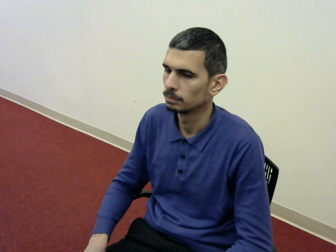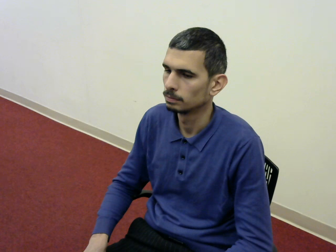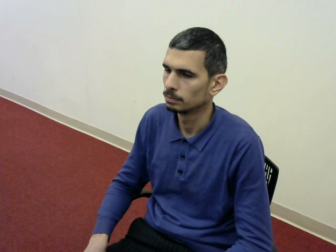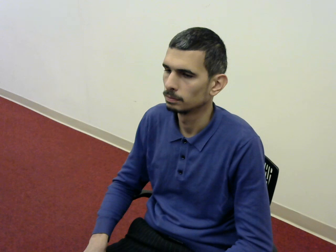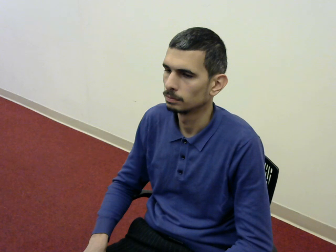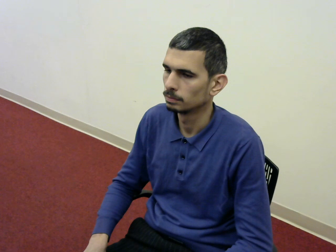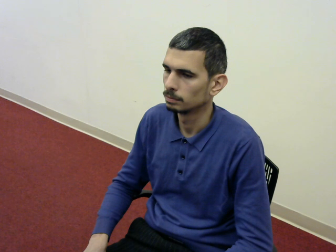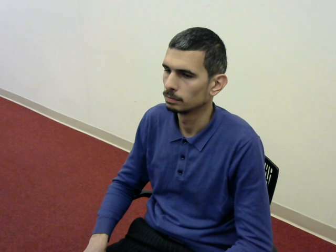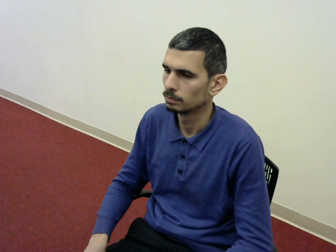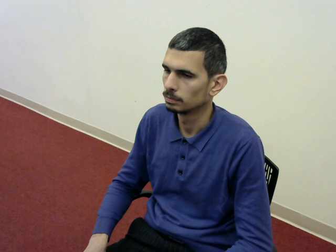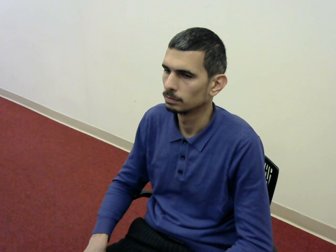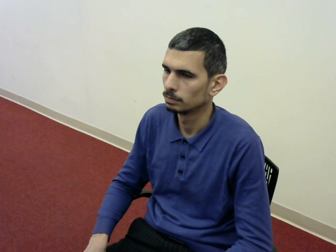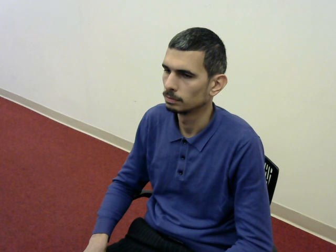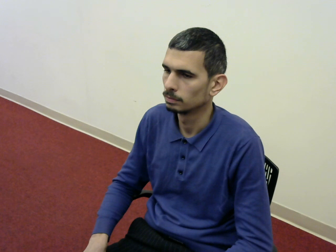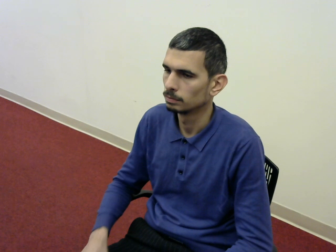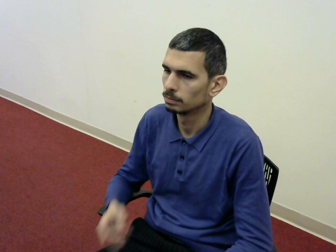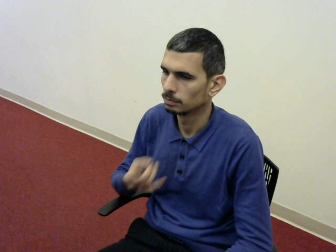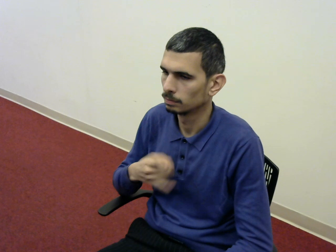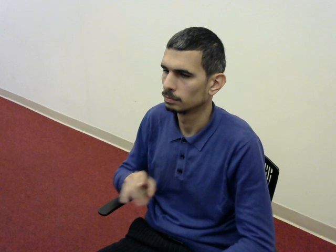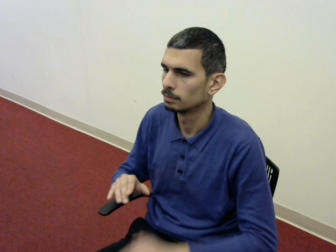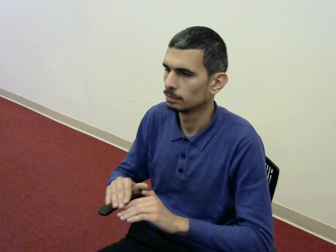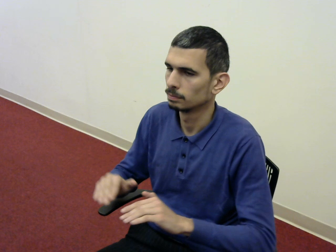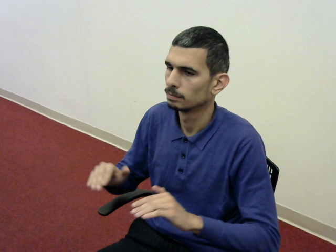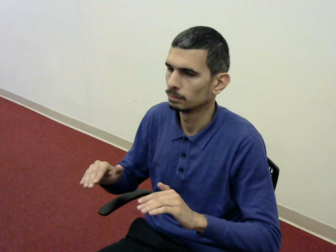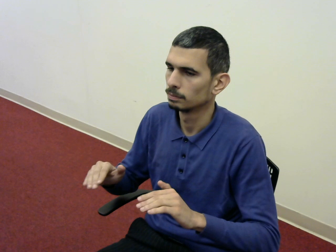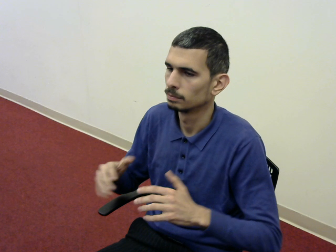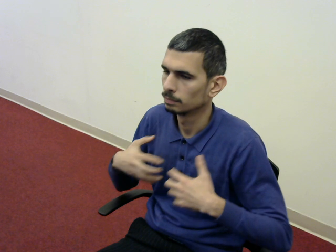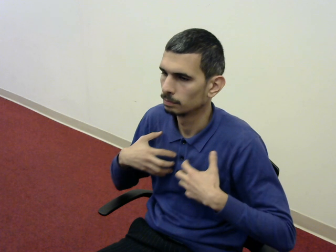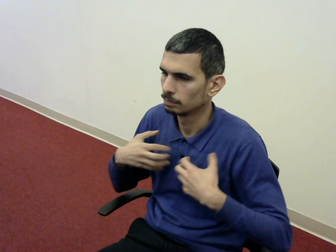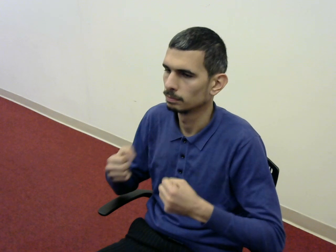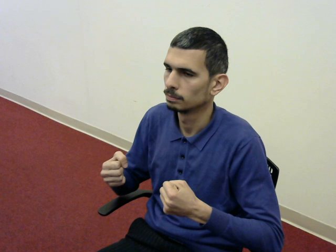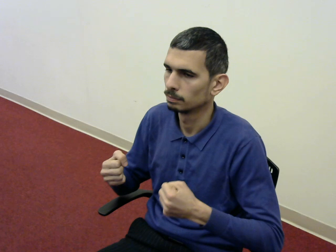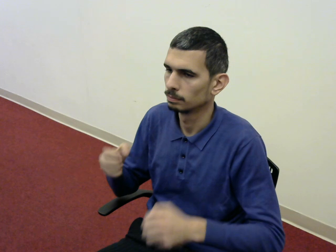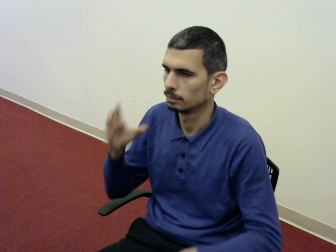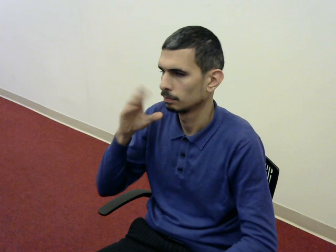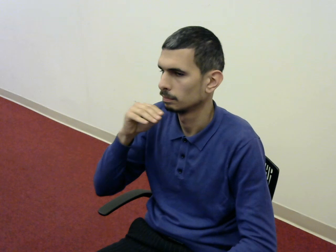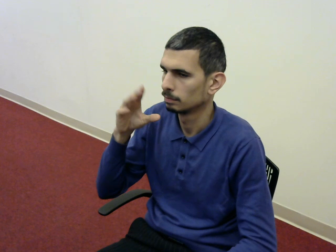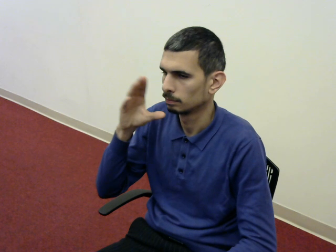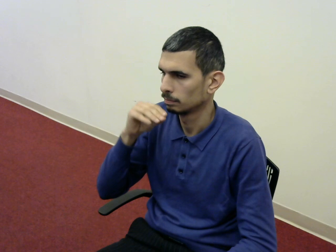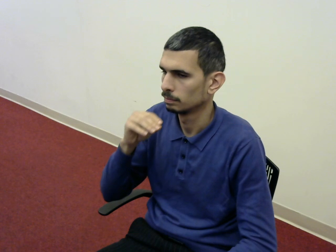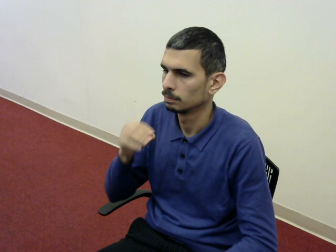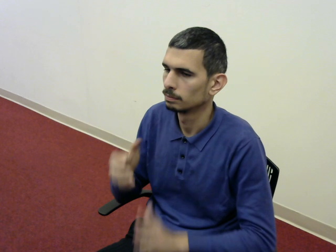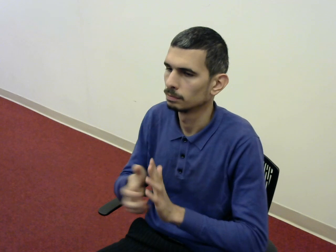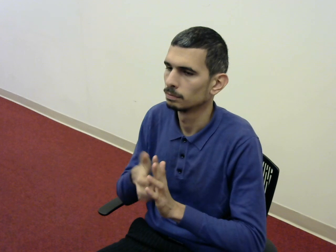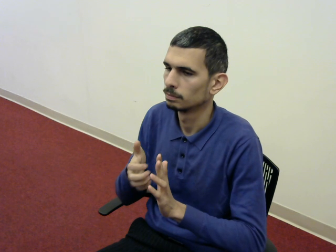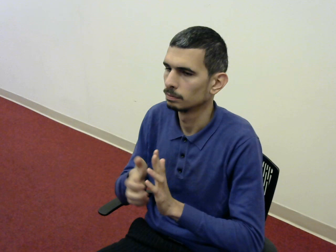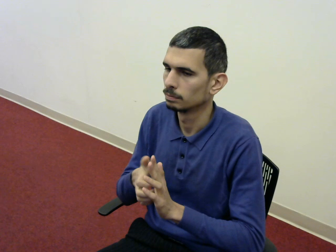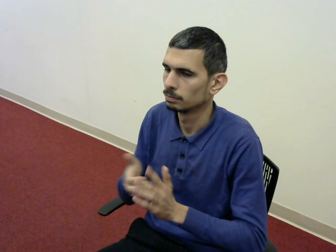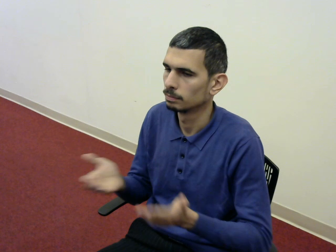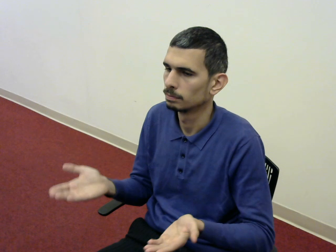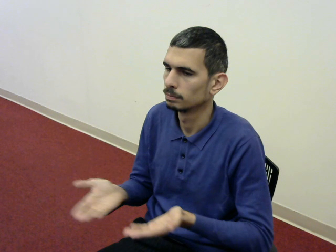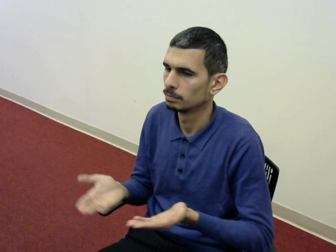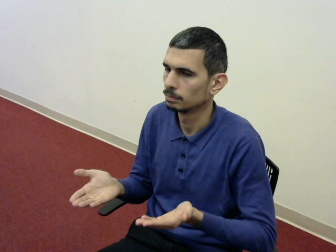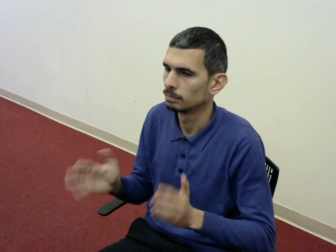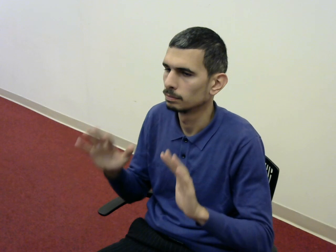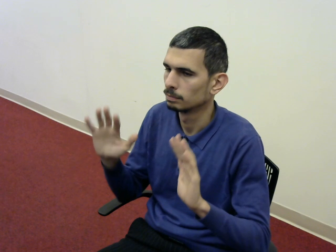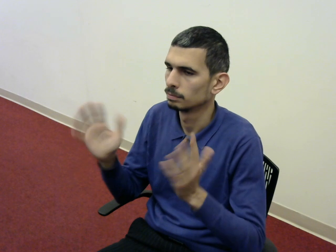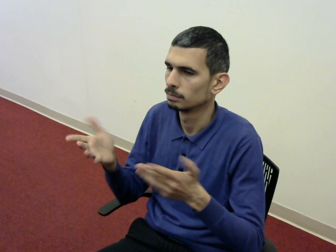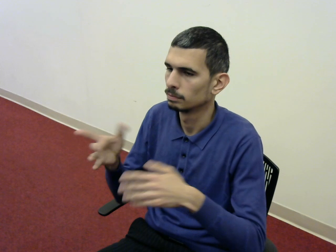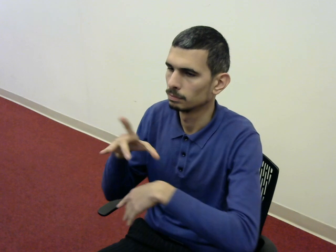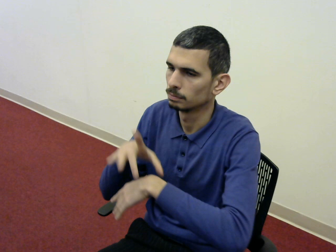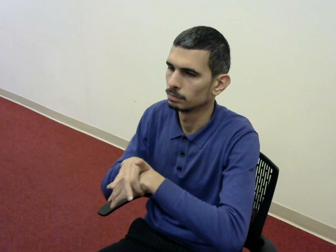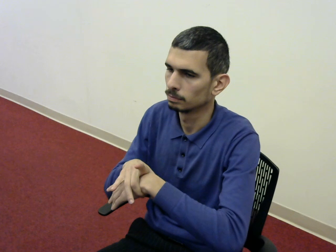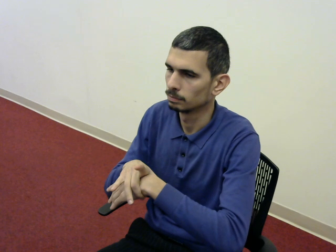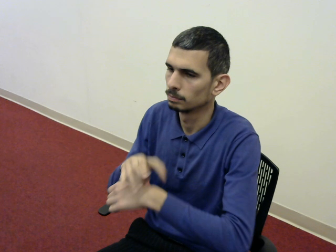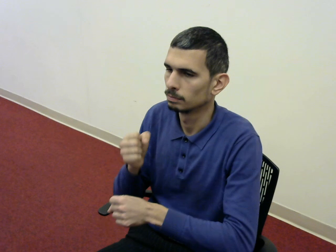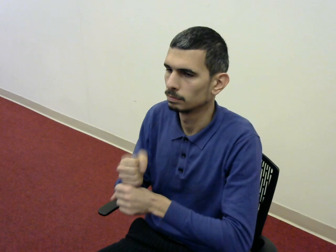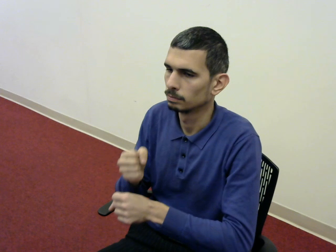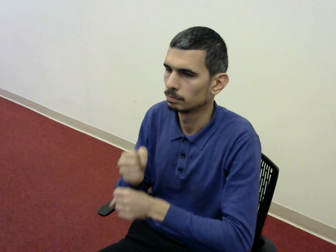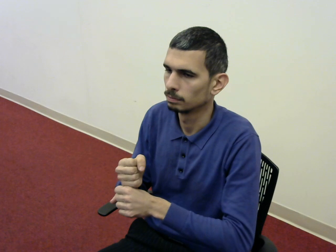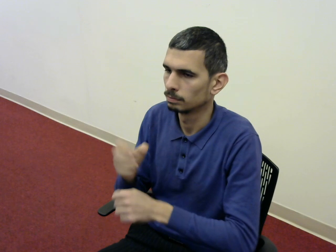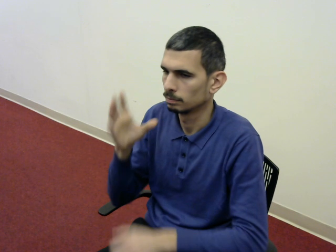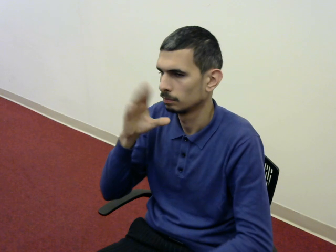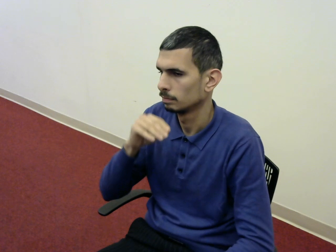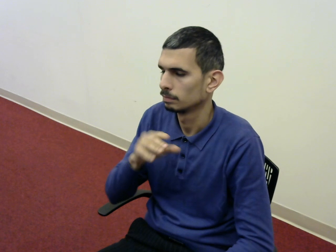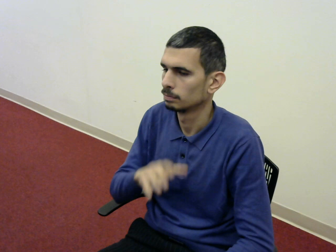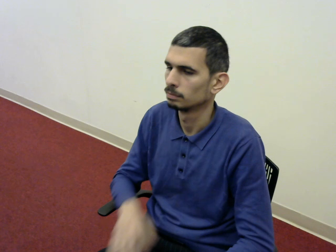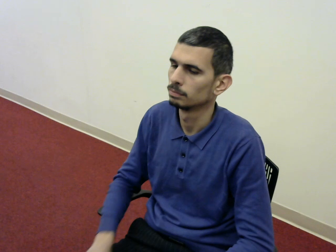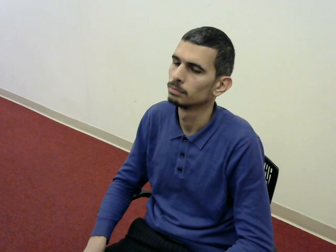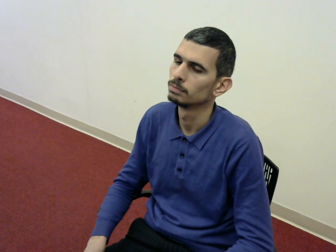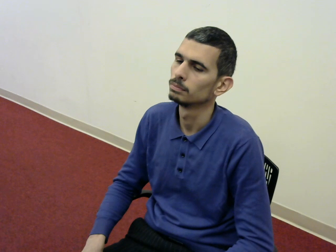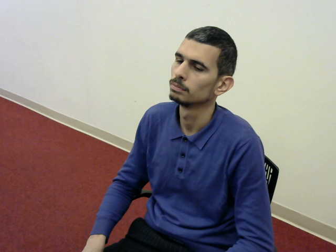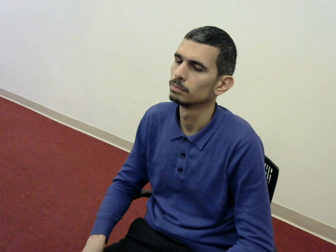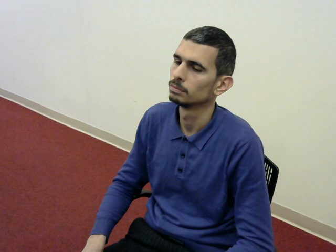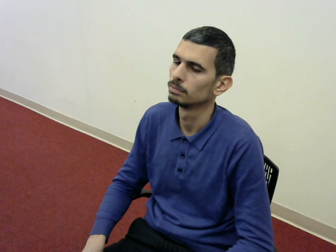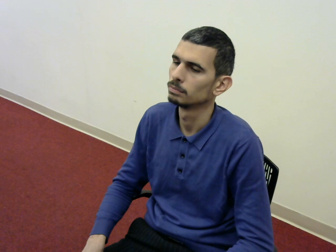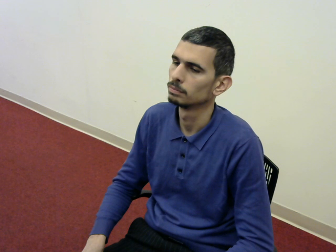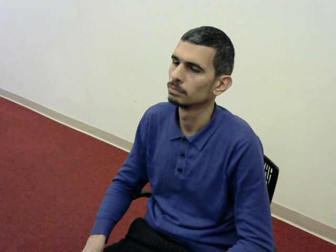Uşaqların sağlamlıq imkanlarının məhdudluğu hansı hallarda müəyyən edilir?